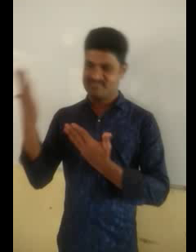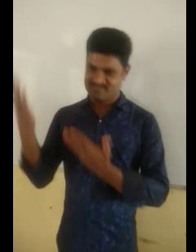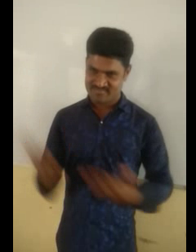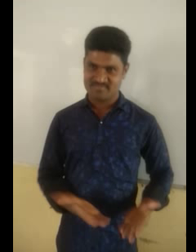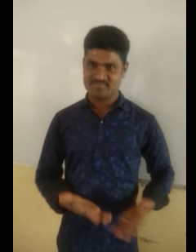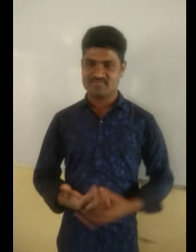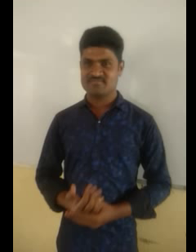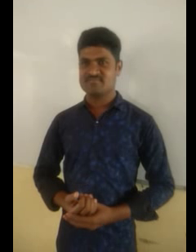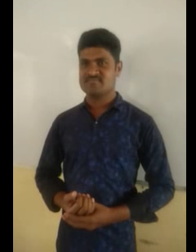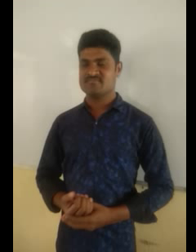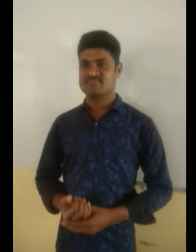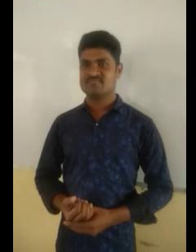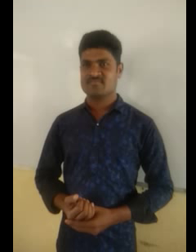you are welcome